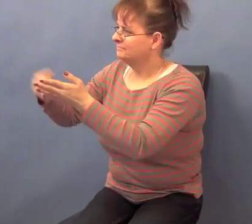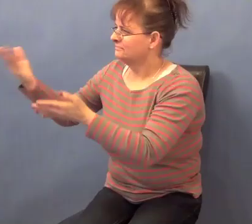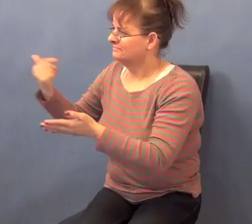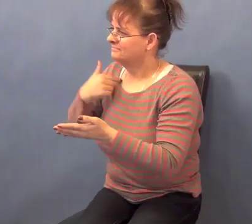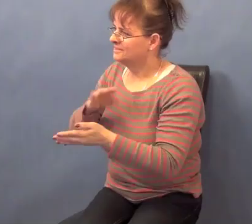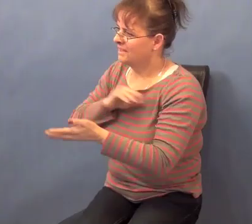Daj mi proszę, daj mi.